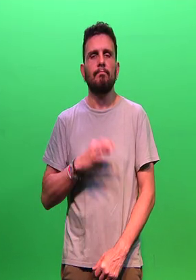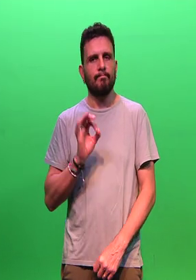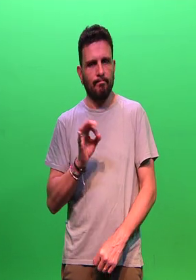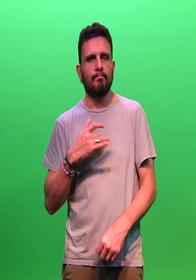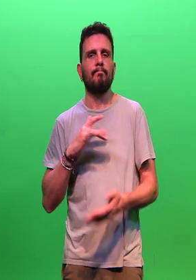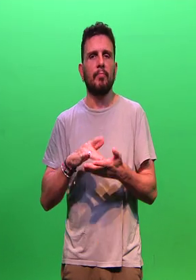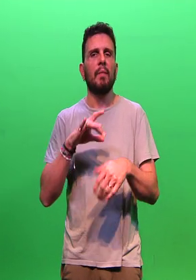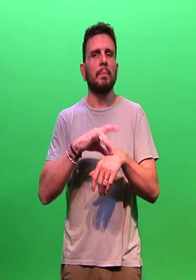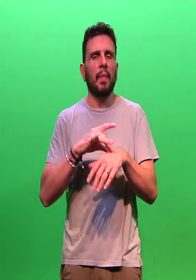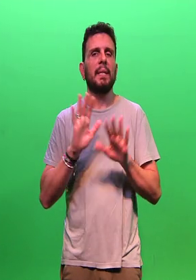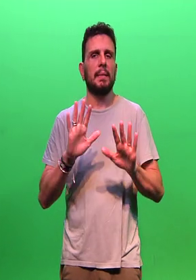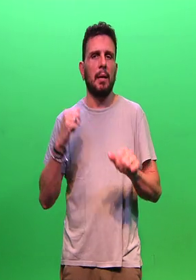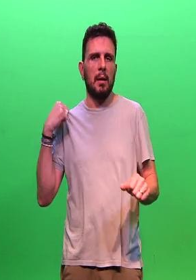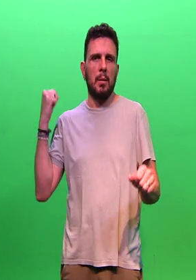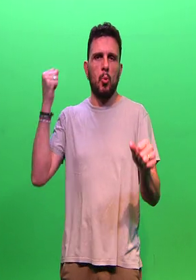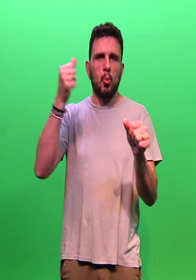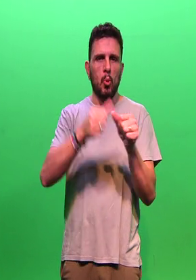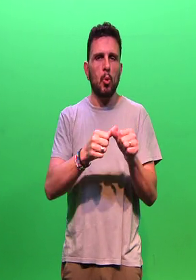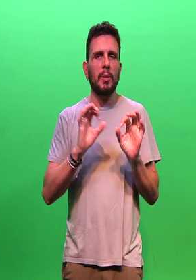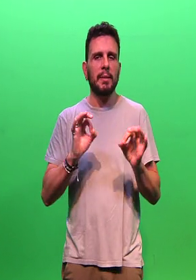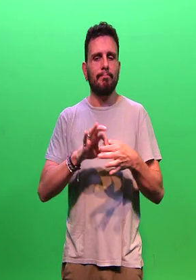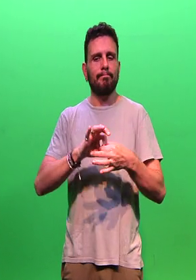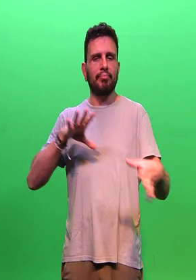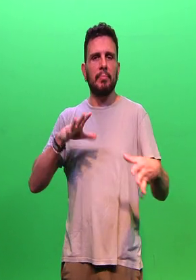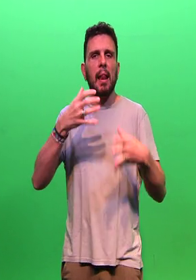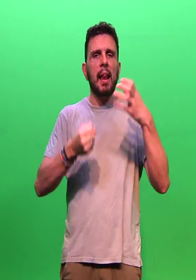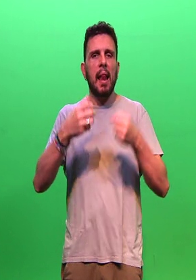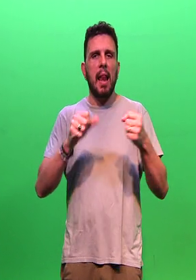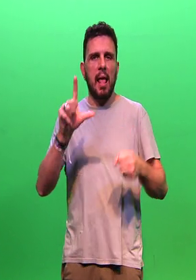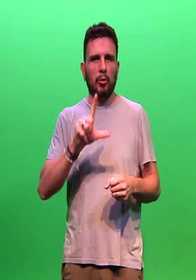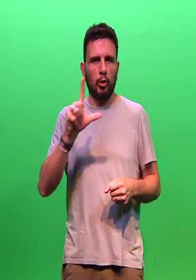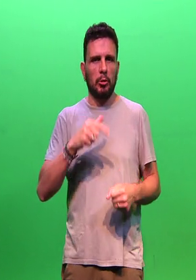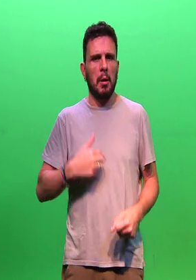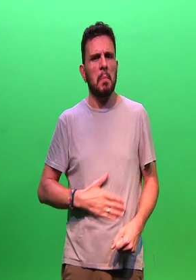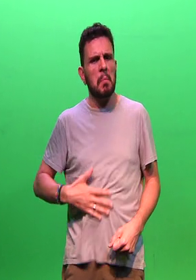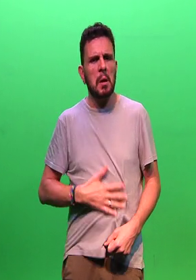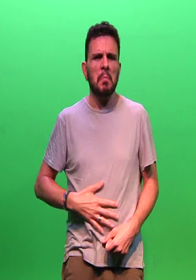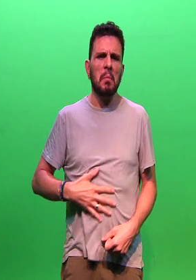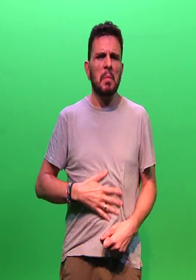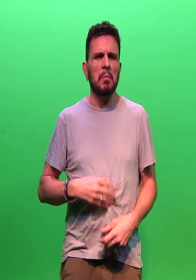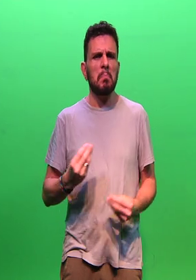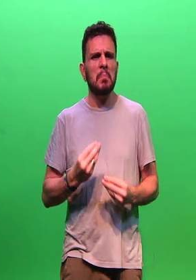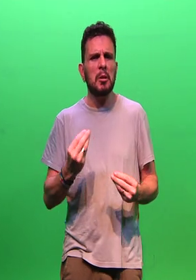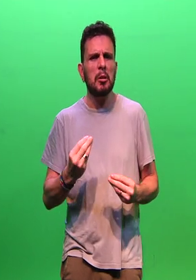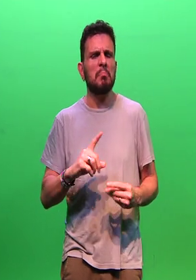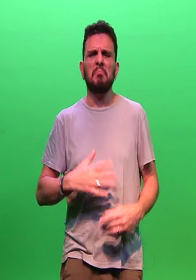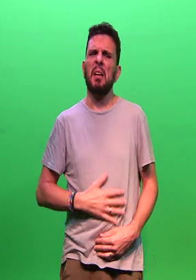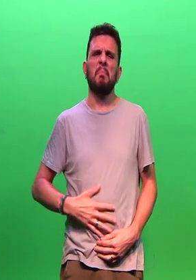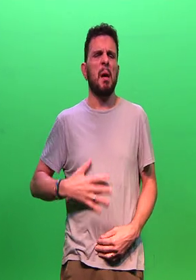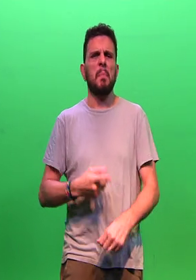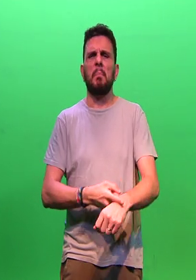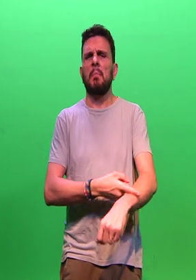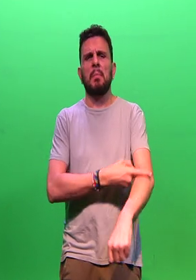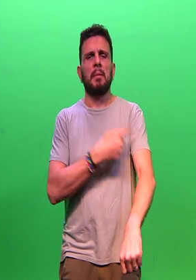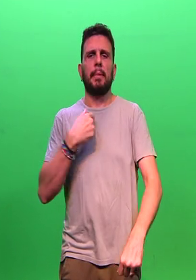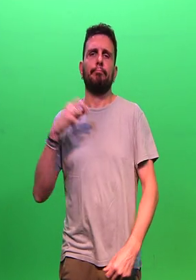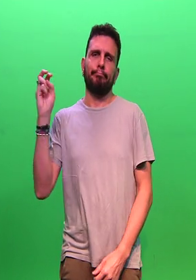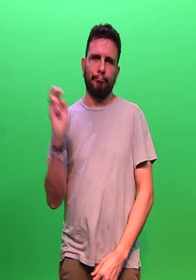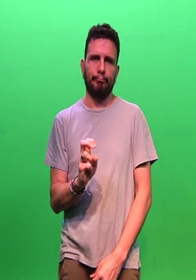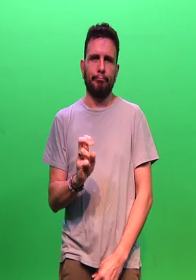Sí, tinc una malaltia, que ja tenia, intolerància a la lactosa. Em fa mal la panxa, no milloro, em segueix fent mal la panxa i el mal cada vegada és més, així que la final he vingut.